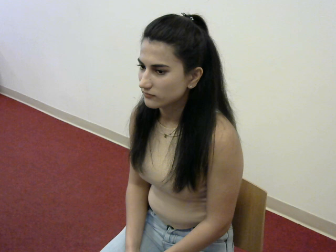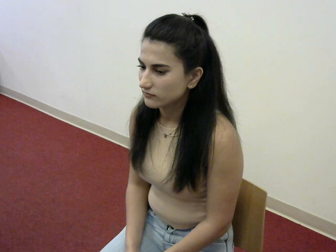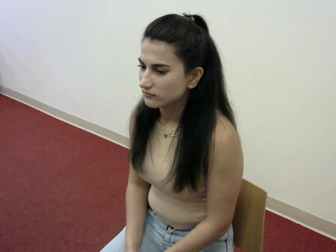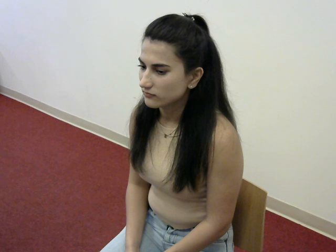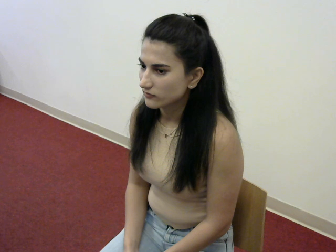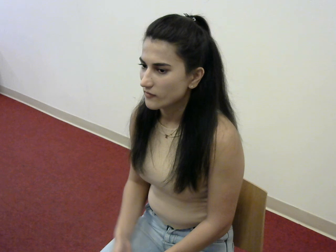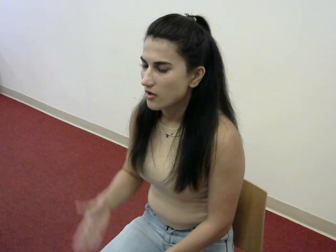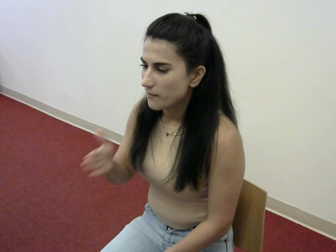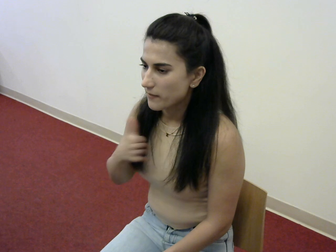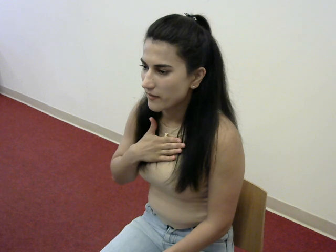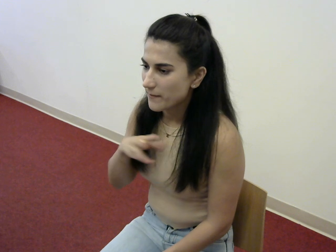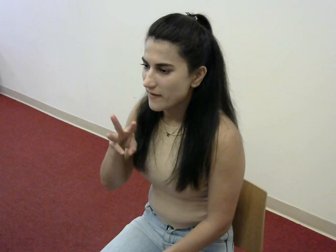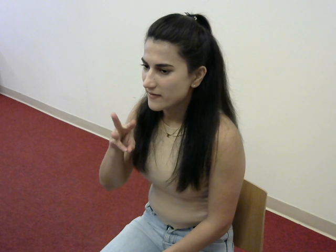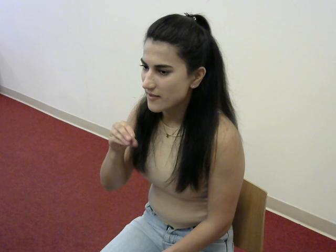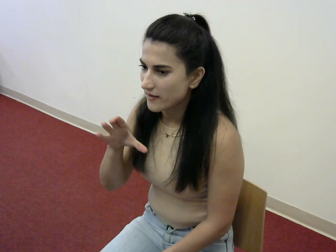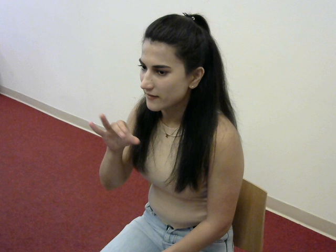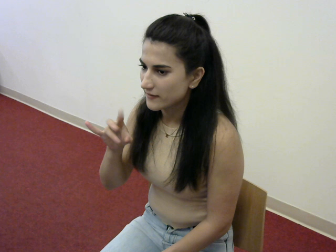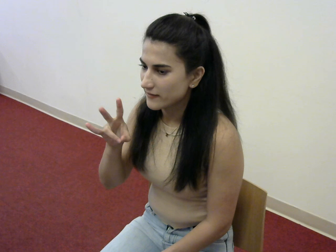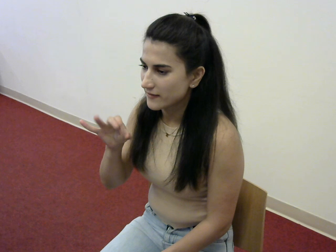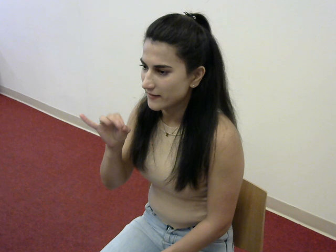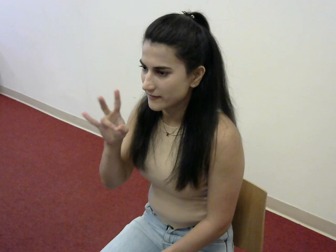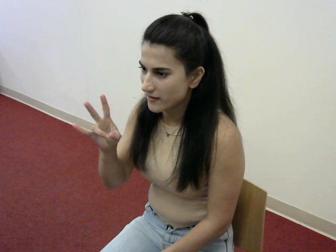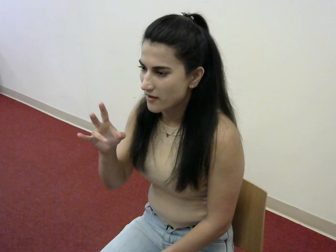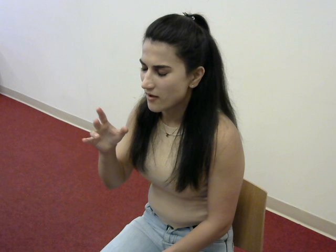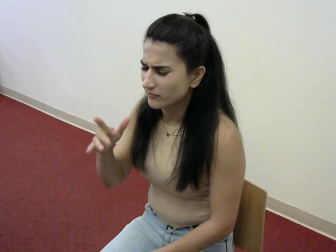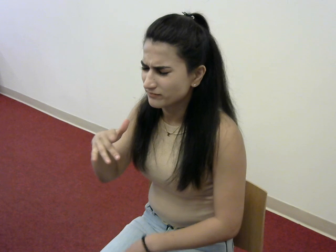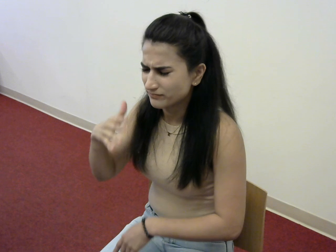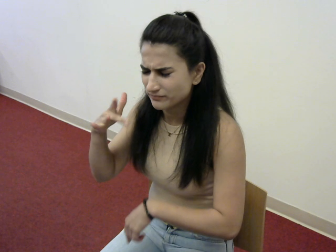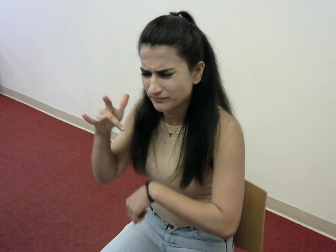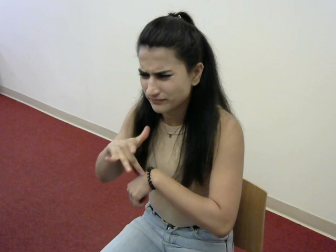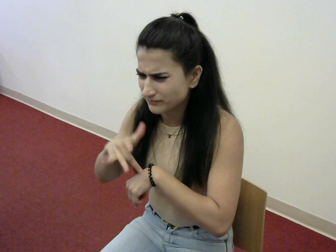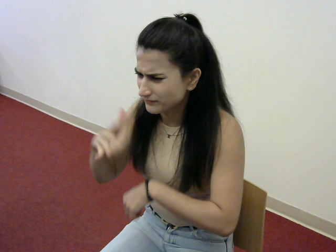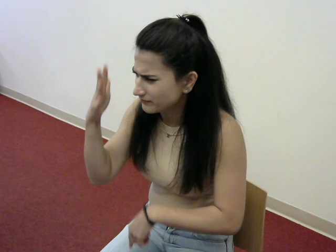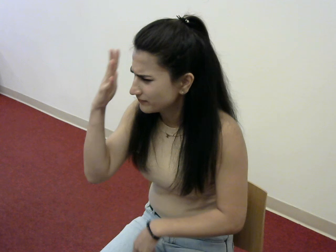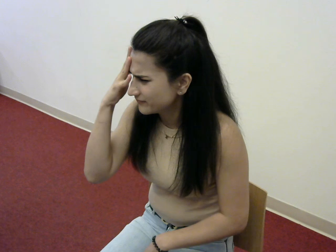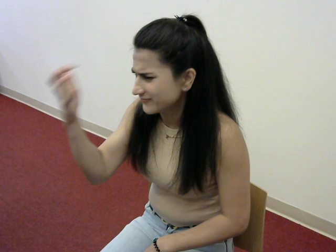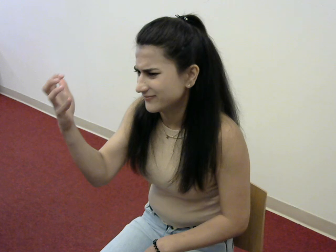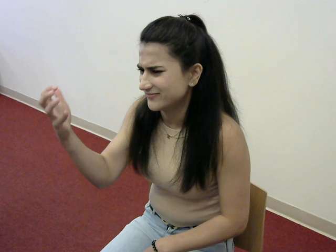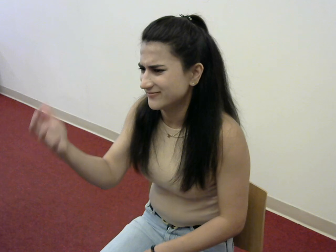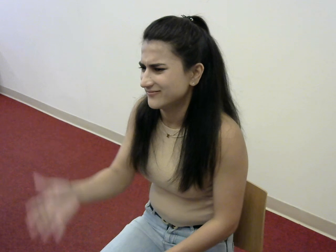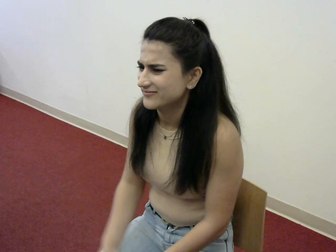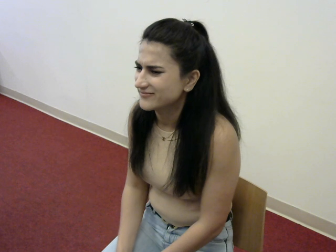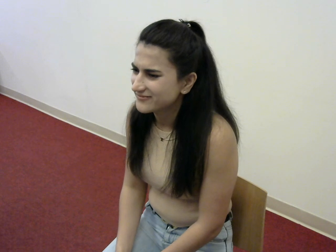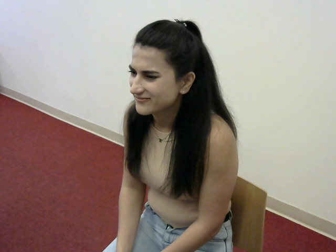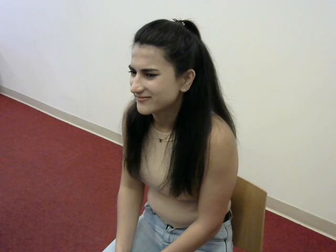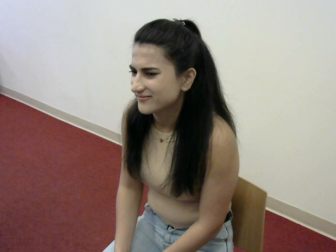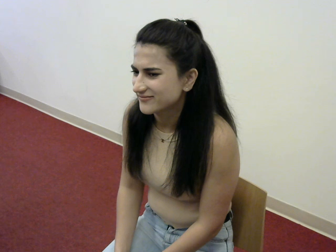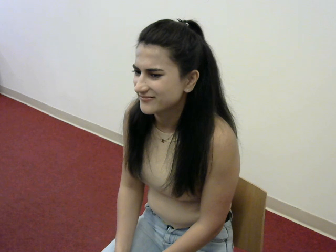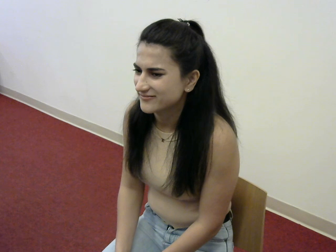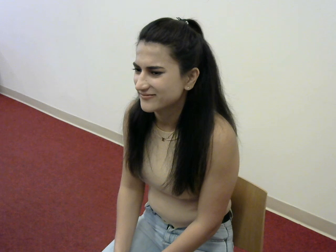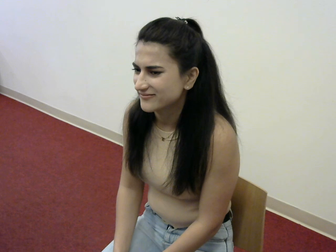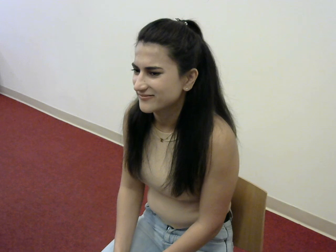Mən Messinin fanatıyam